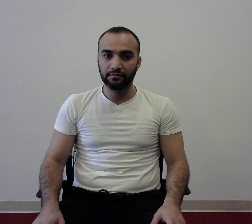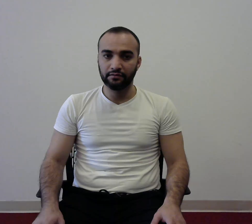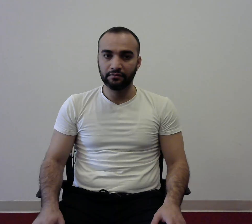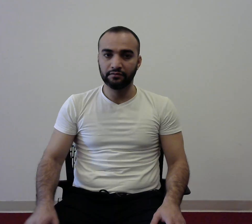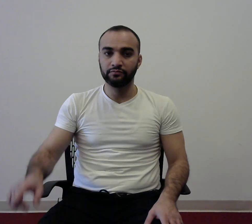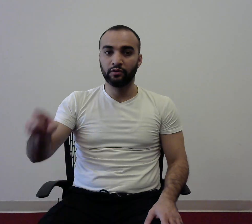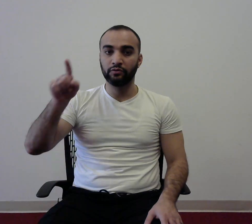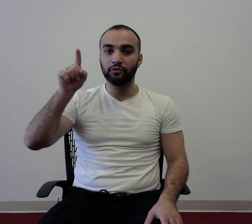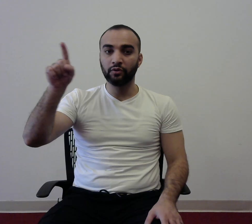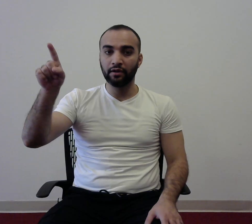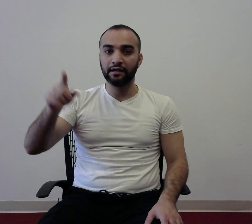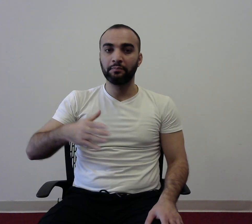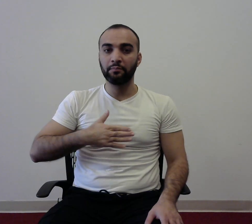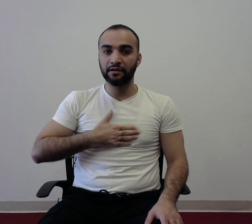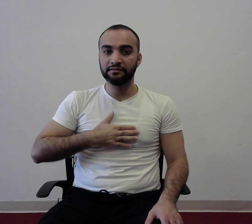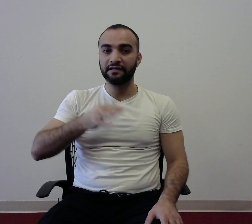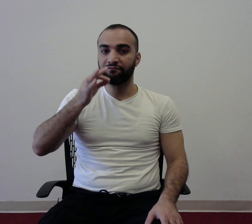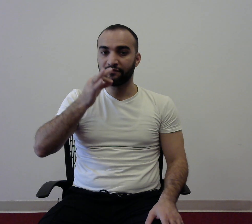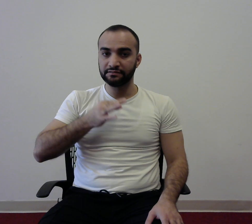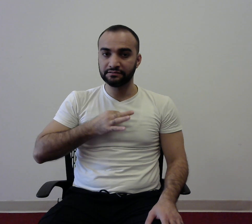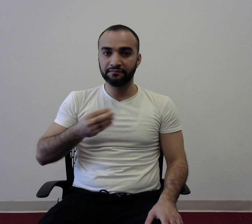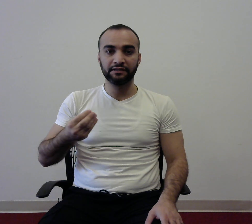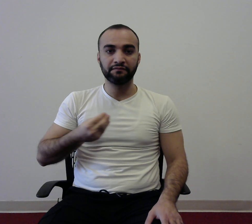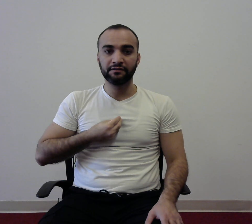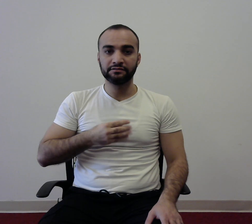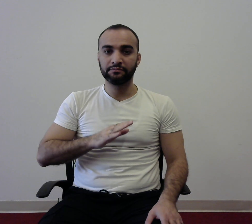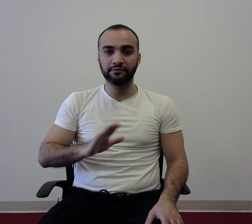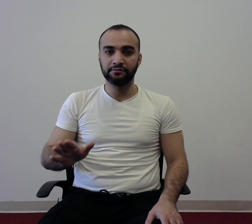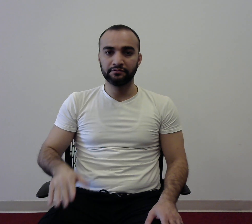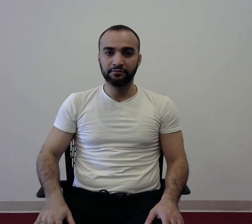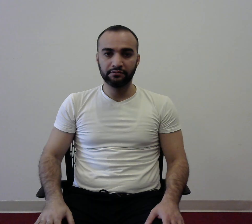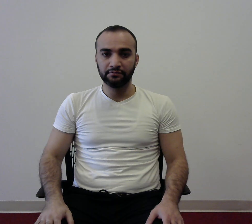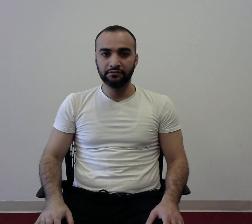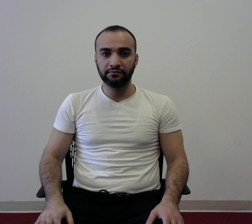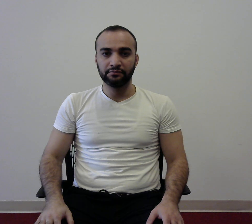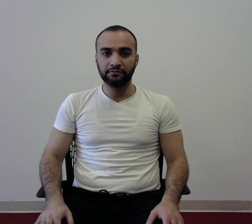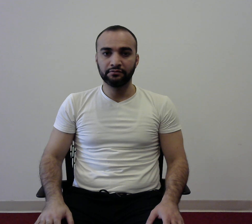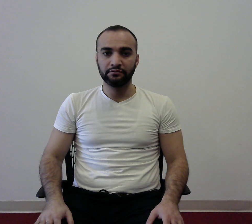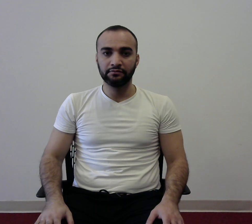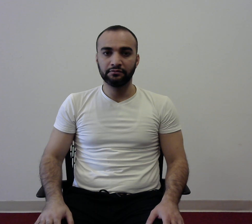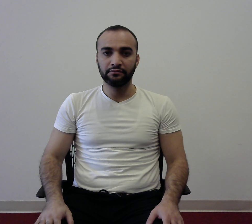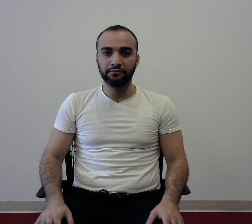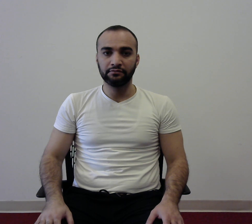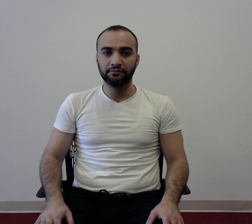O mənə cavab verməyib